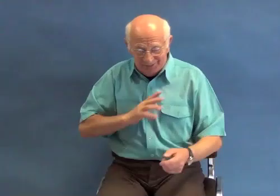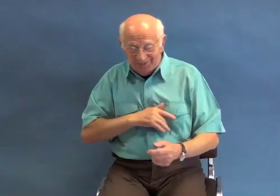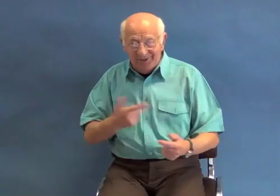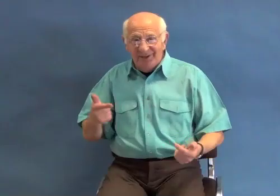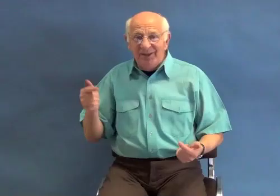Jest niebezpiecznie.